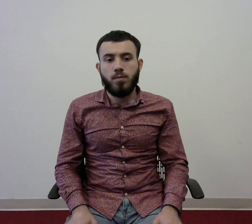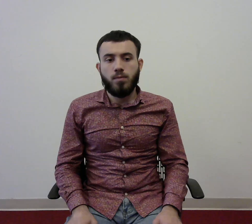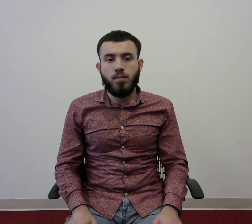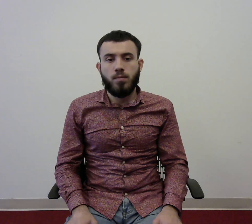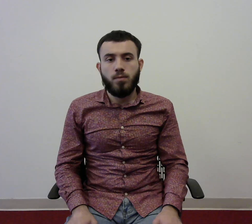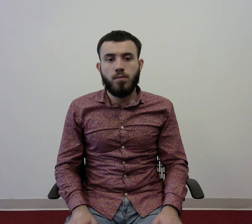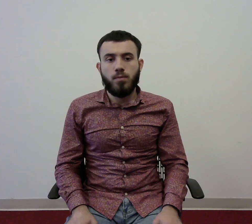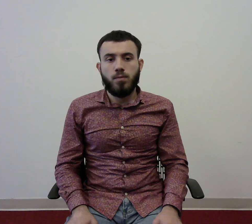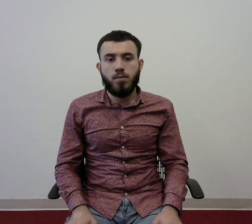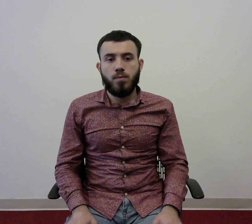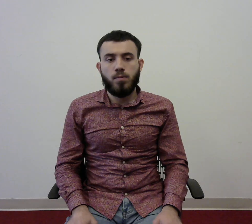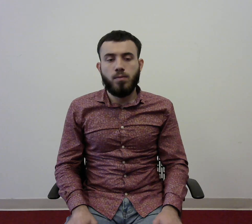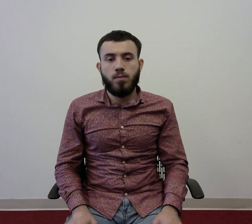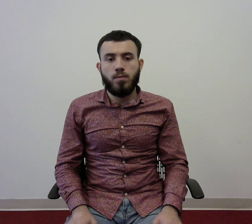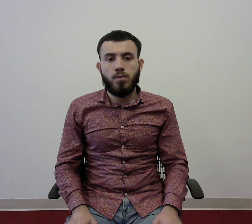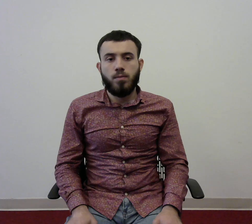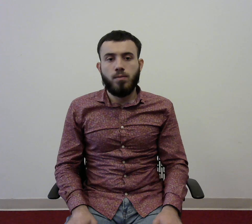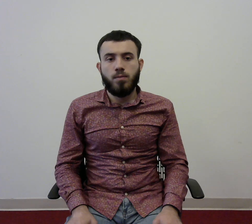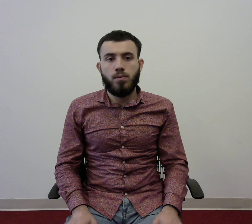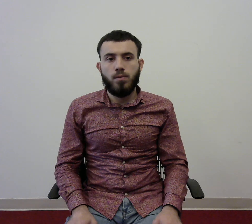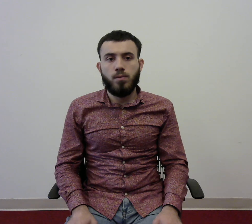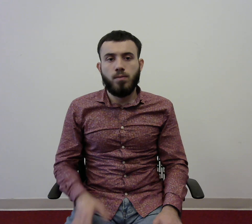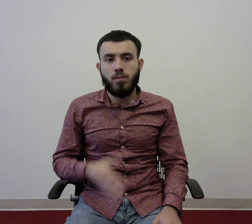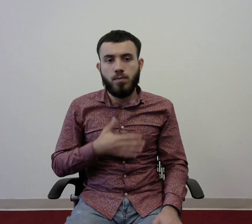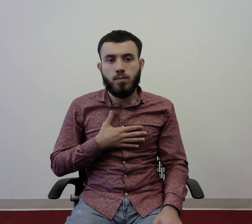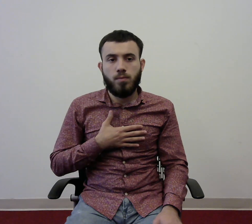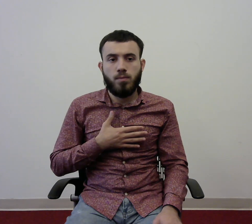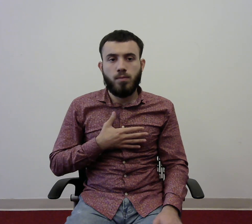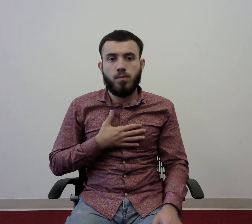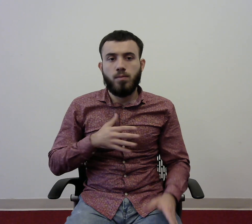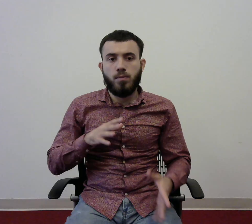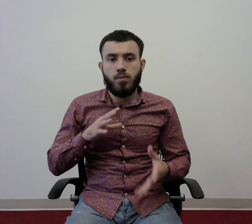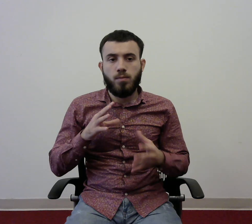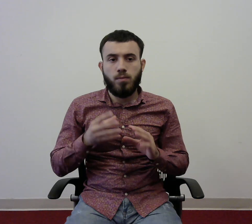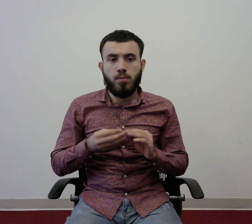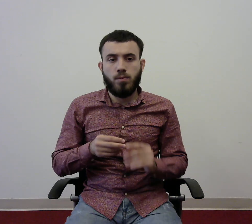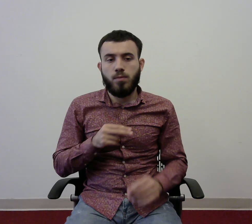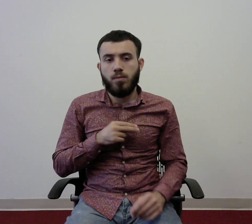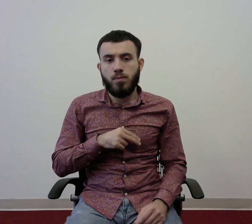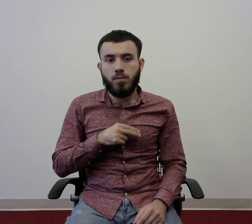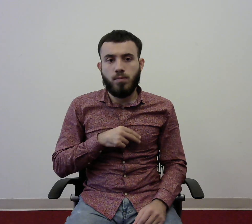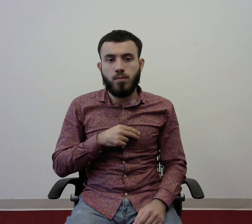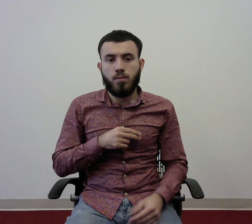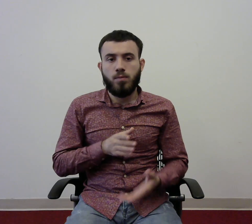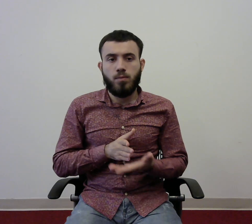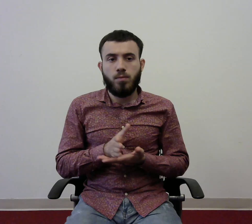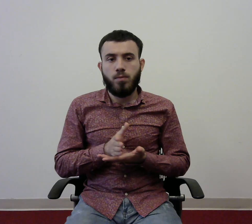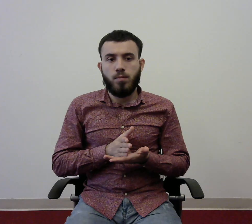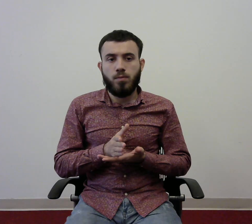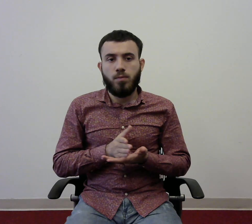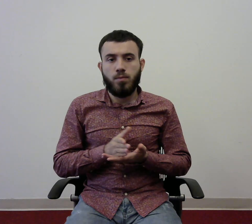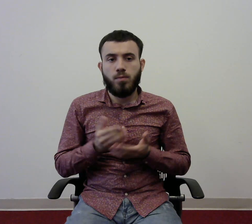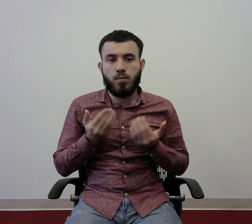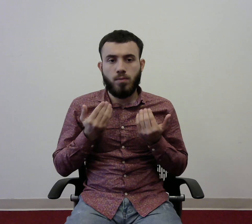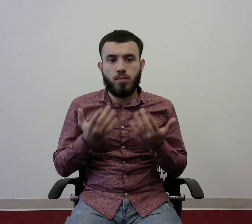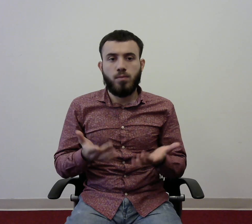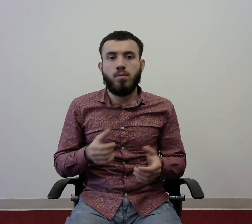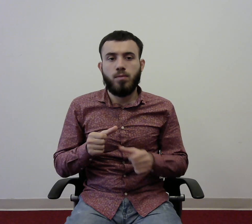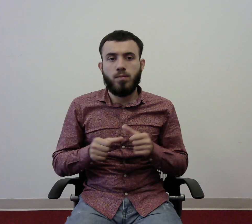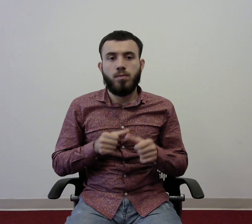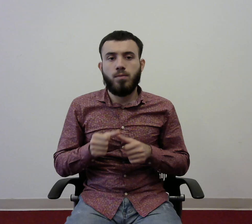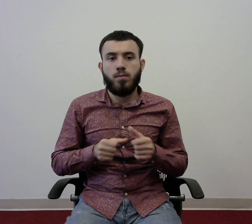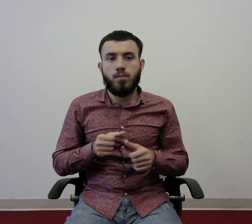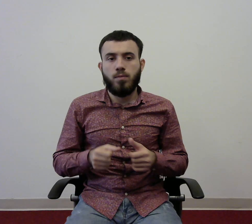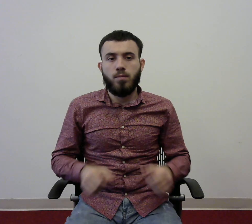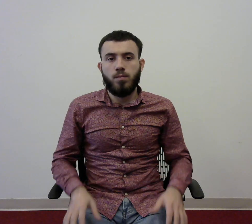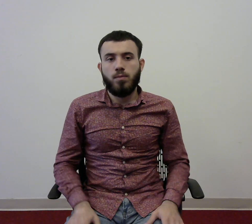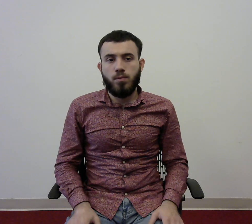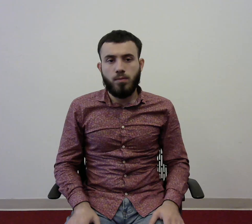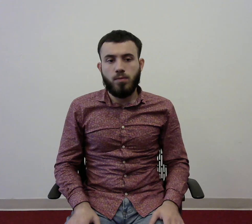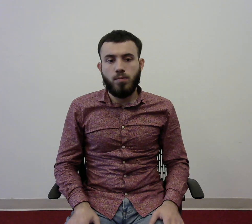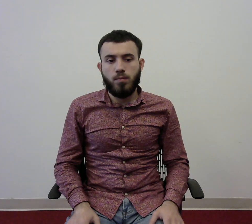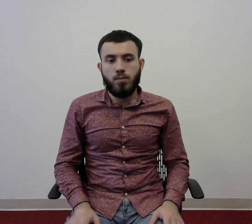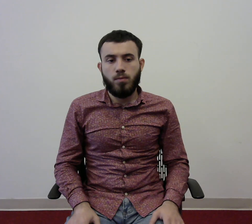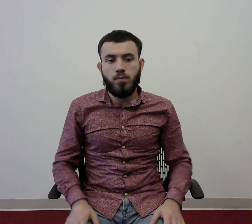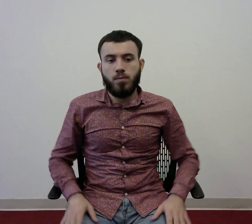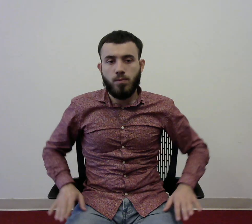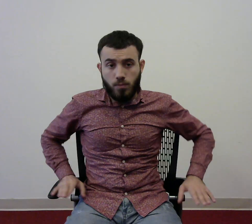Mənim ümumi iş stajım neçə ildir?